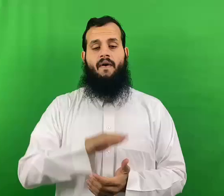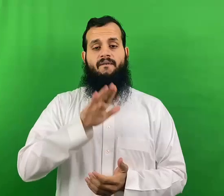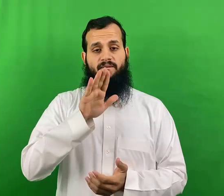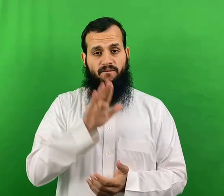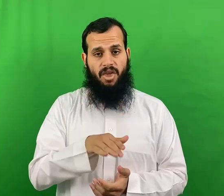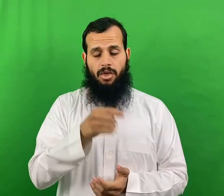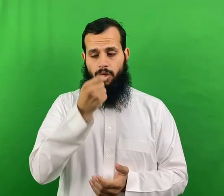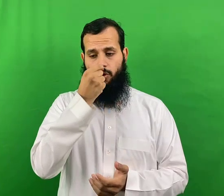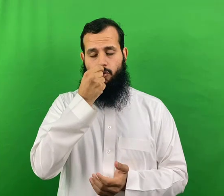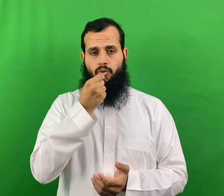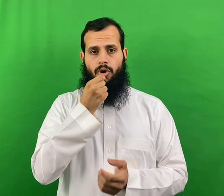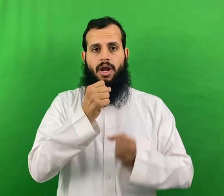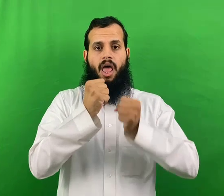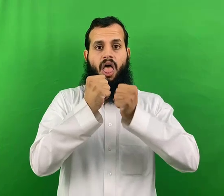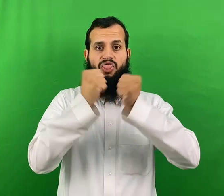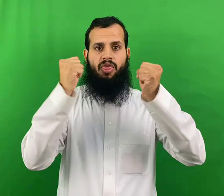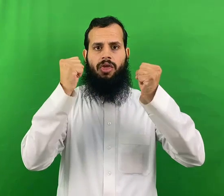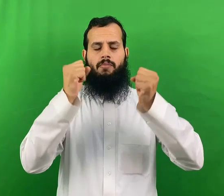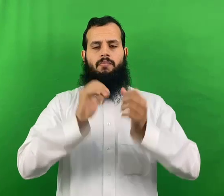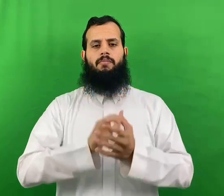في القرآن العظيم